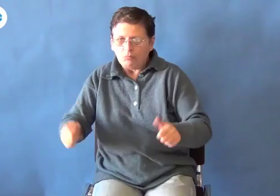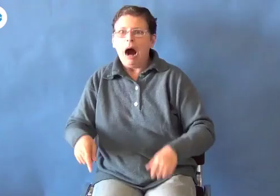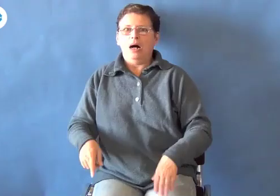Stop.